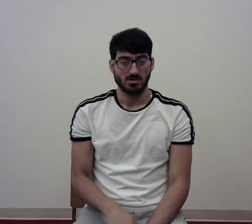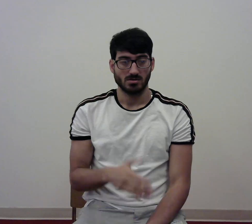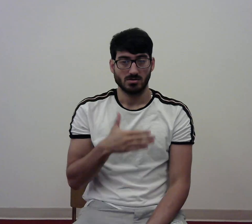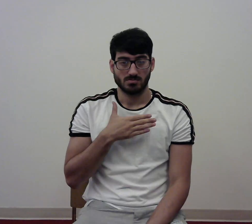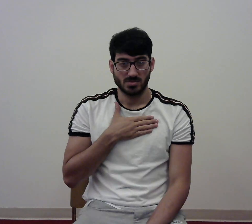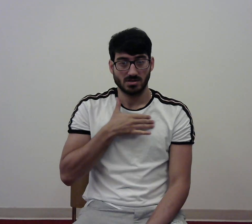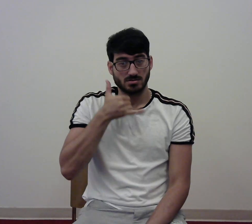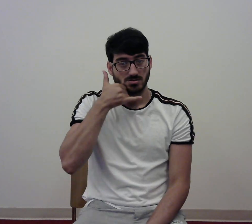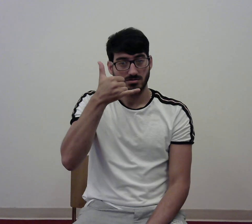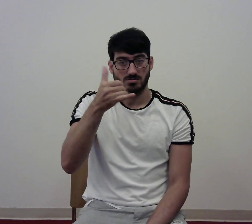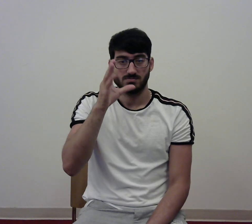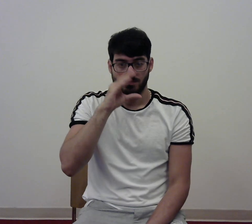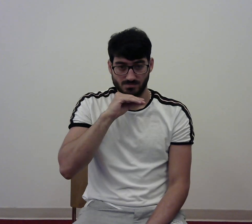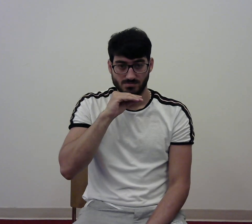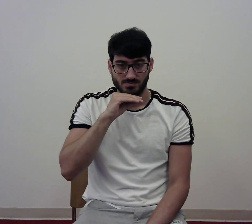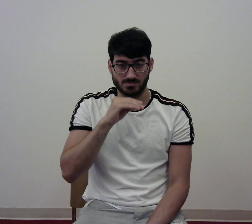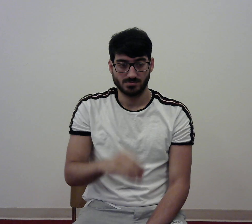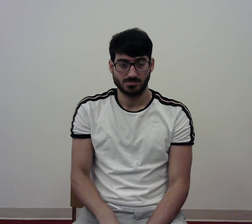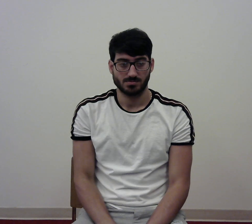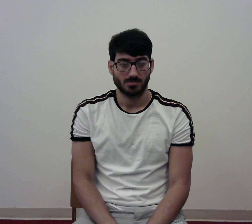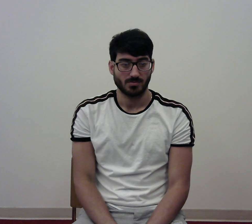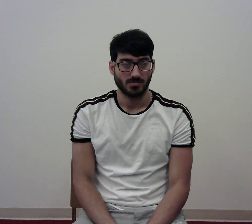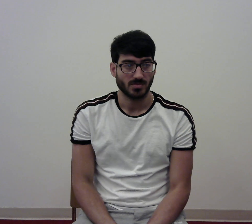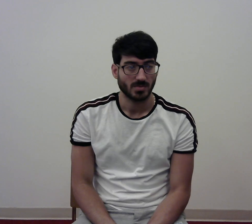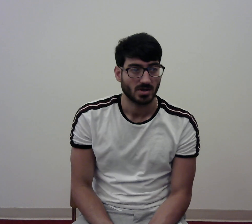Mən zəng edə bilərəmmi?